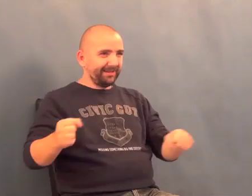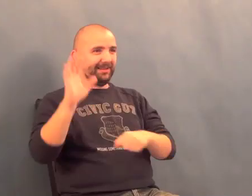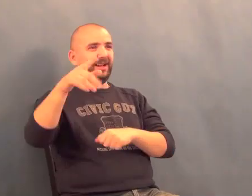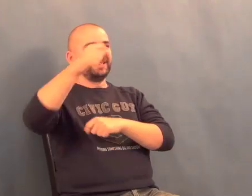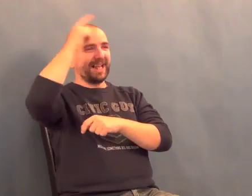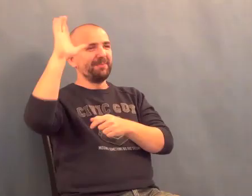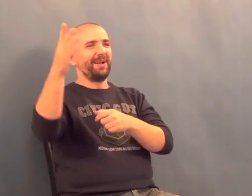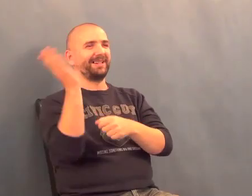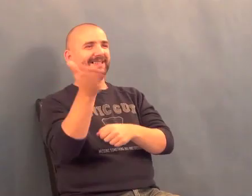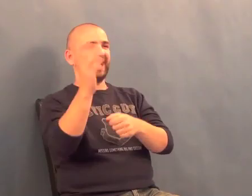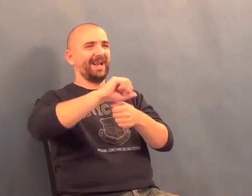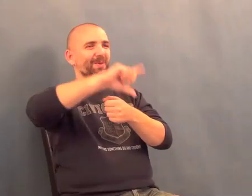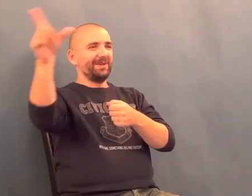Dobra, więc straż ma toporek.